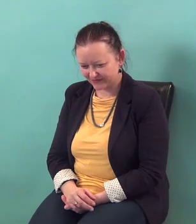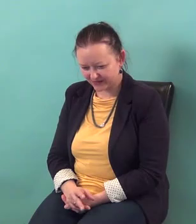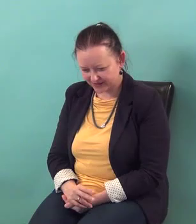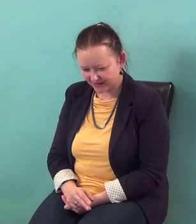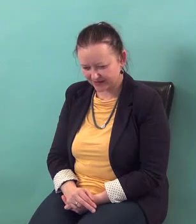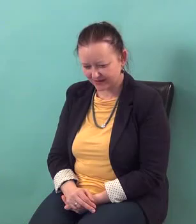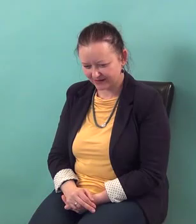Poniedziałek.